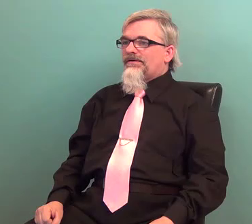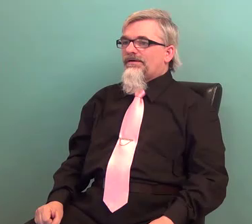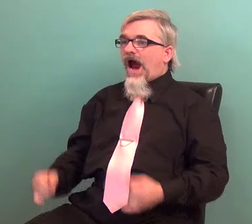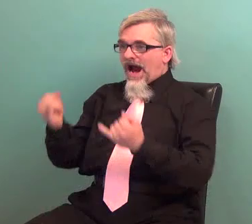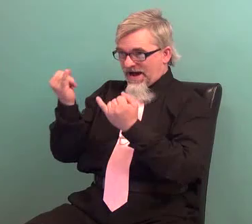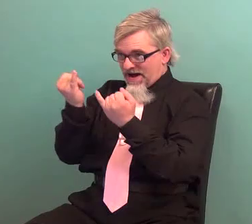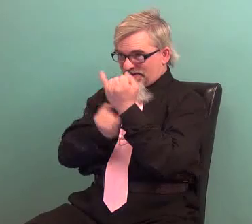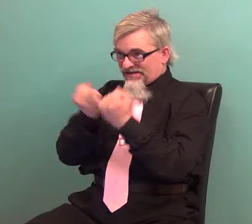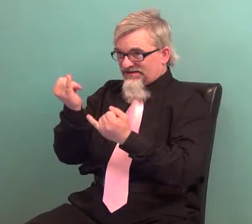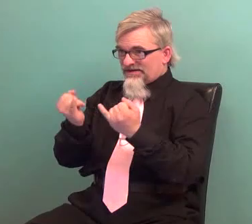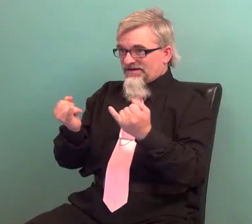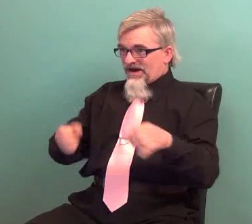Impreza?